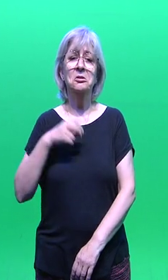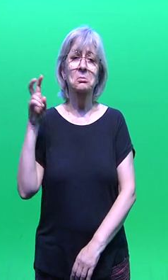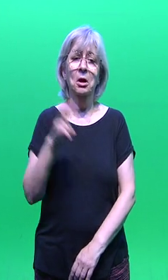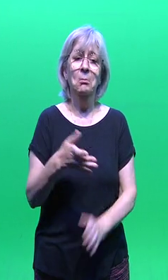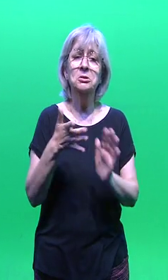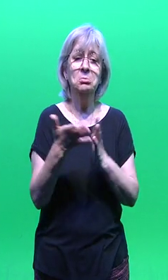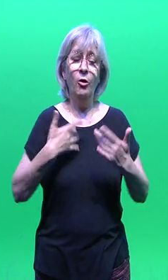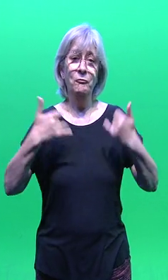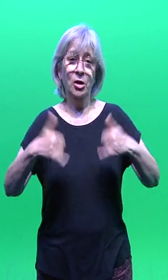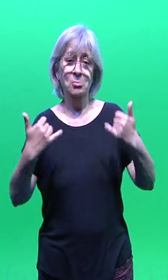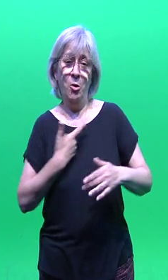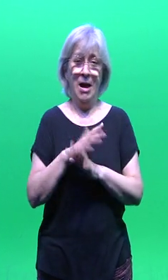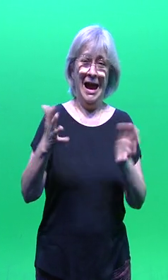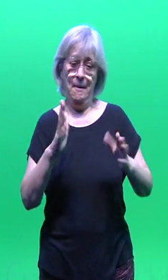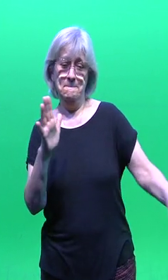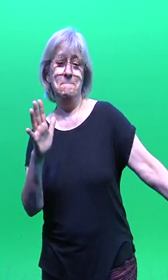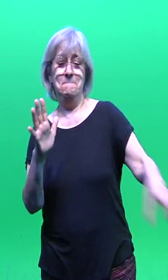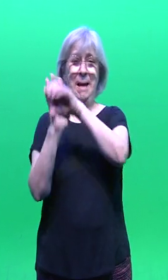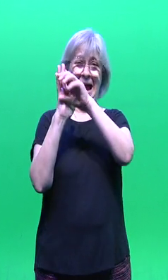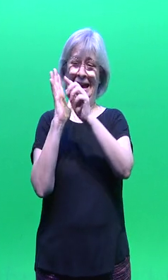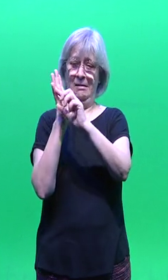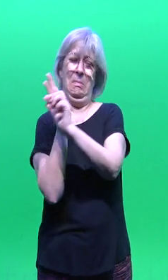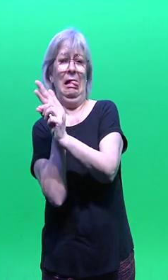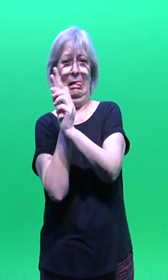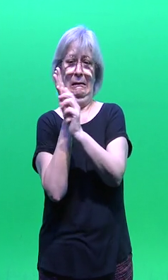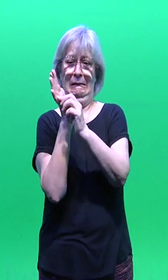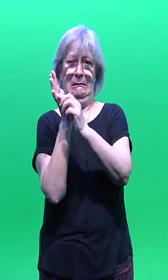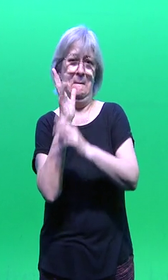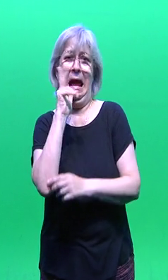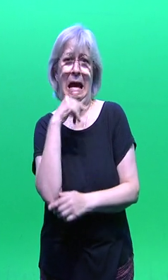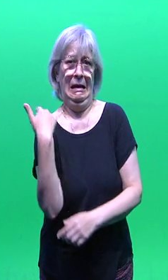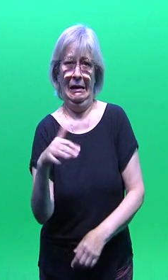Vinc perquè estava jugant a futbol i em van donar un cop a la mà amb la pilota, i em vaig torçar el dit i em fa molt de mal.